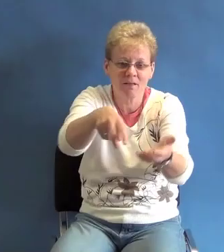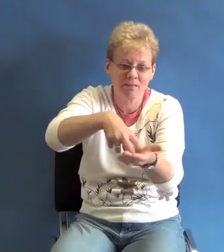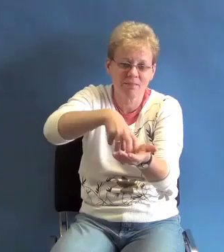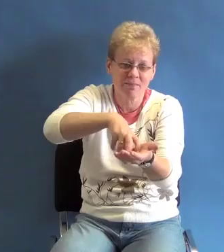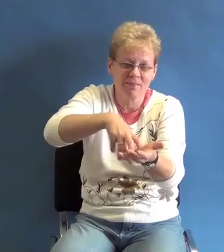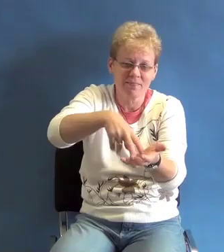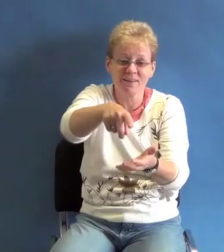Spróbuj tak, że postawię Ci małe.